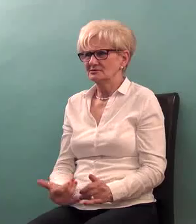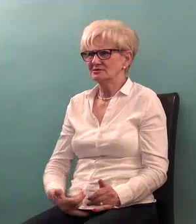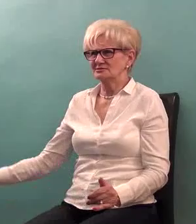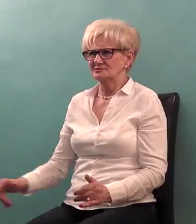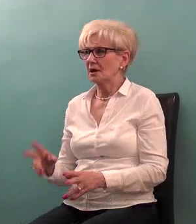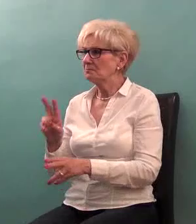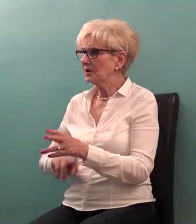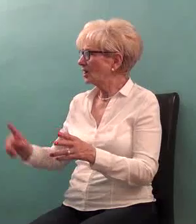Policjant idzie za nimi.